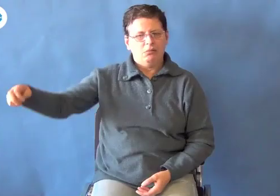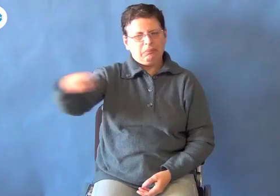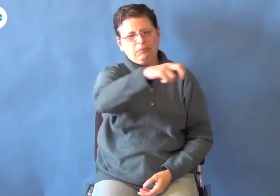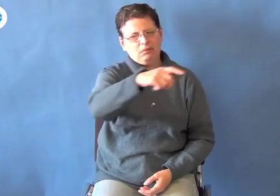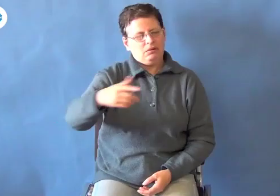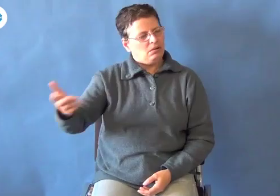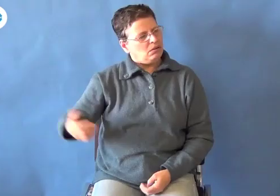Przechodzą.